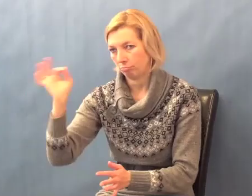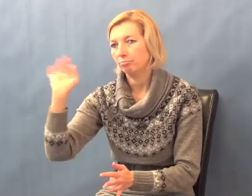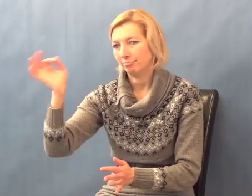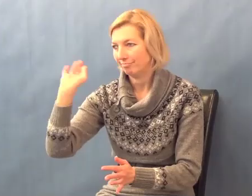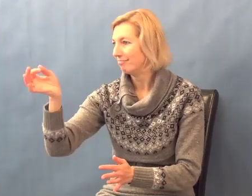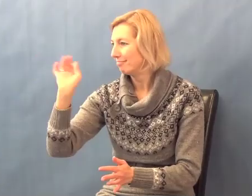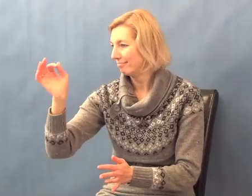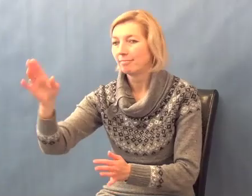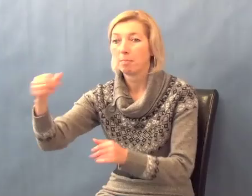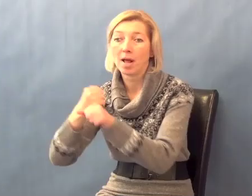Dobrze, dobrze.